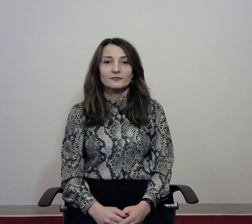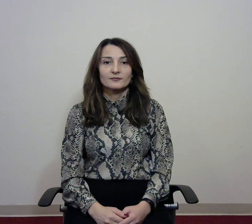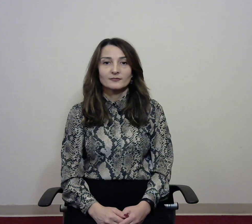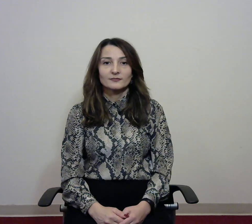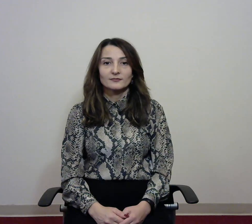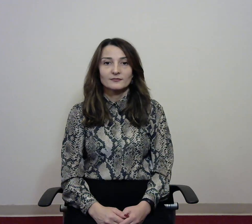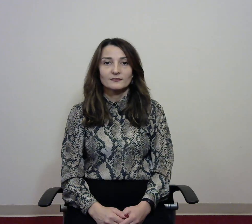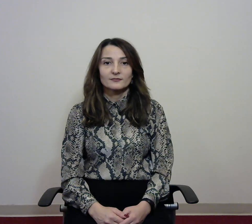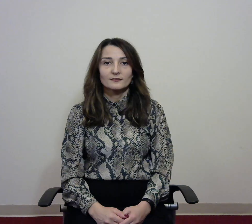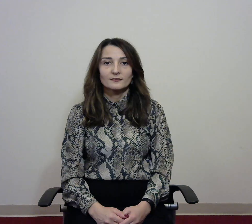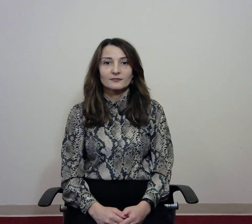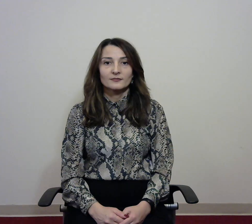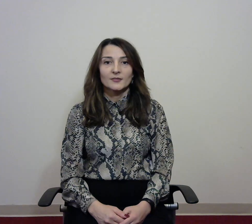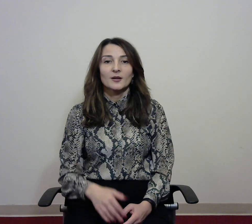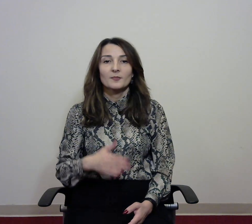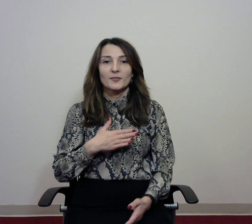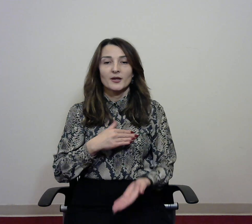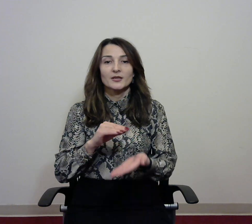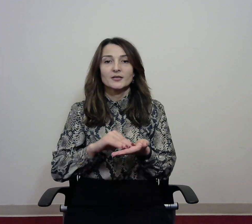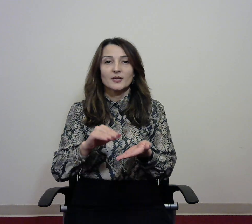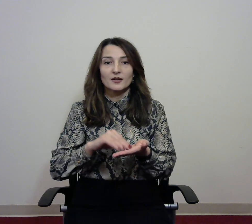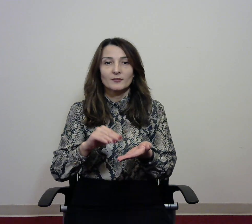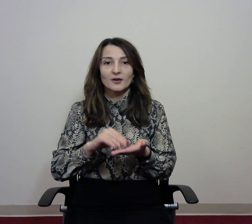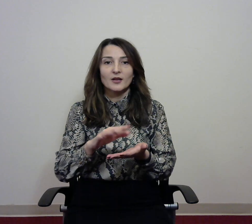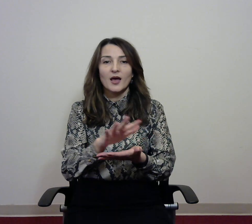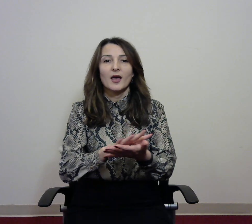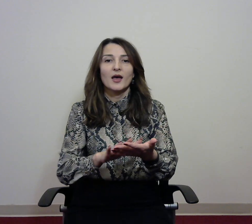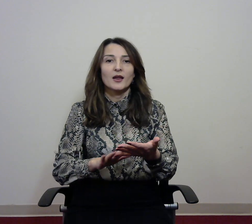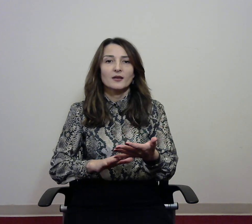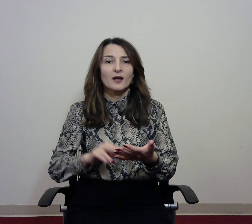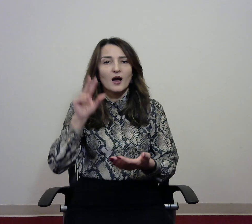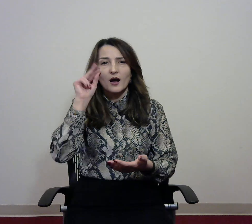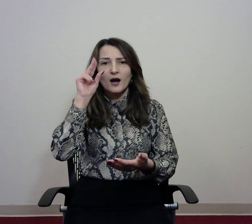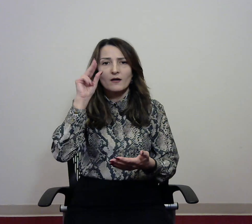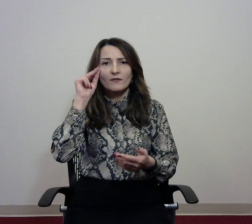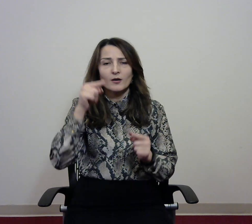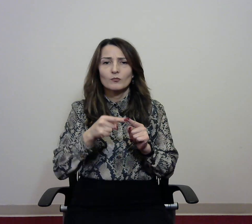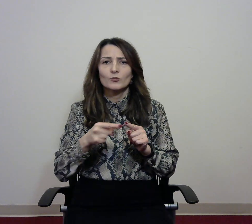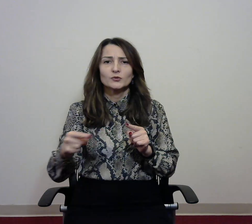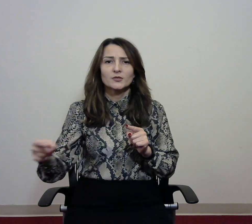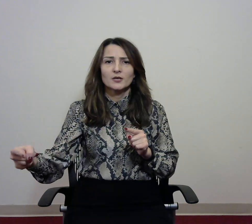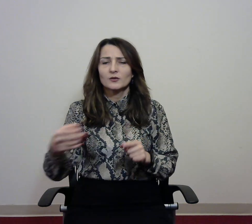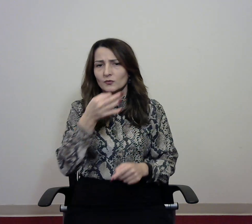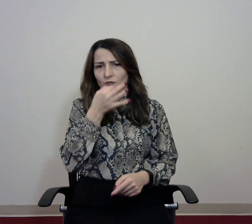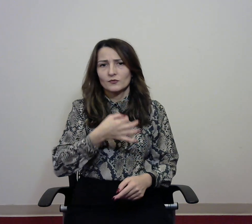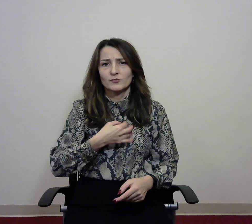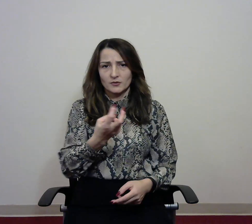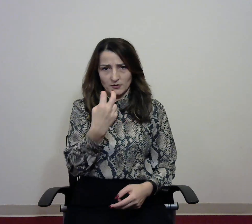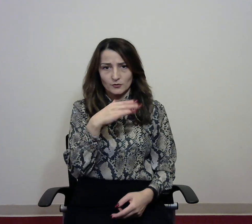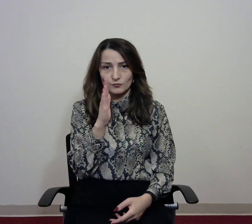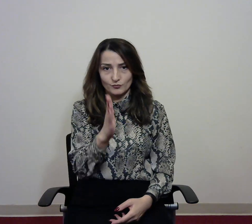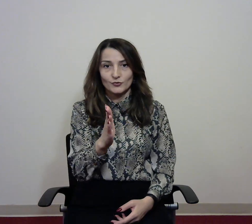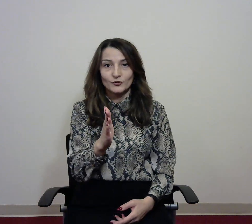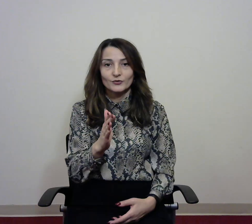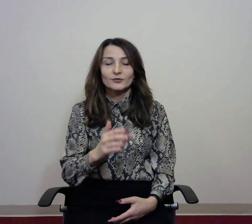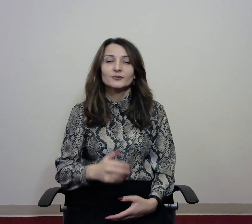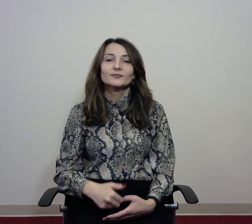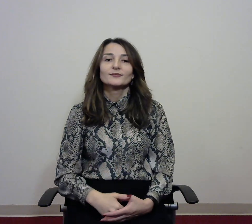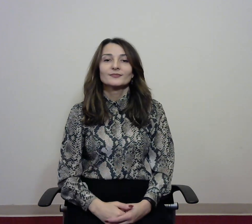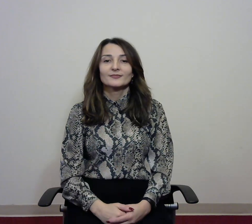Mənim yazdığım ərizəyə hansı müddətdə cavab gələcək?